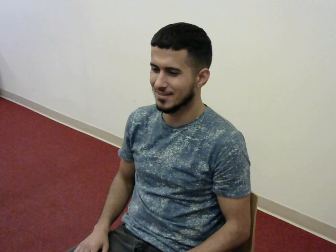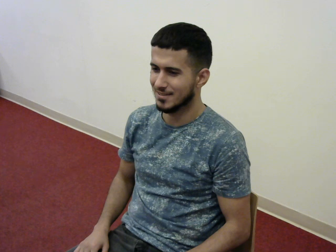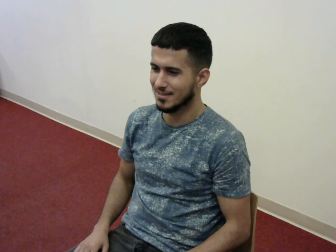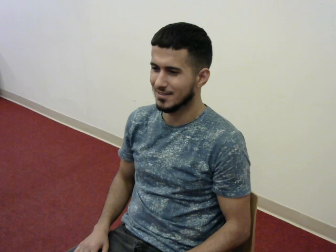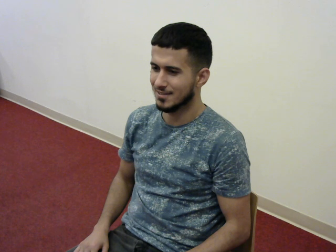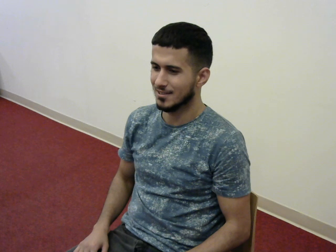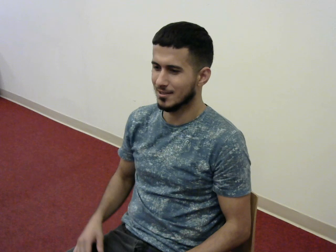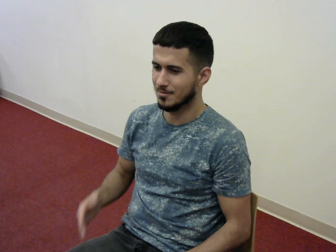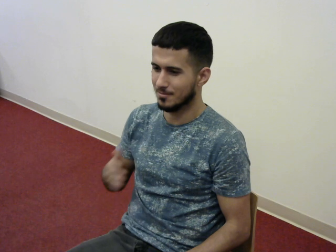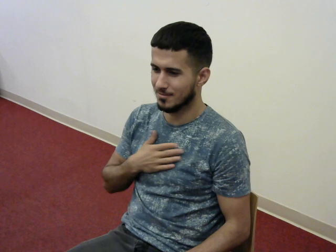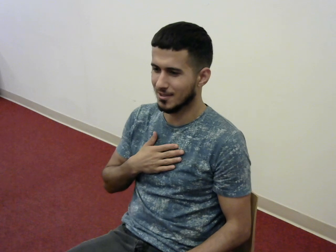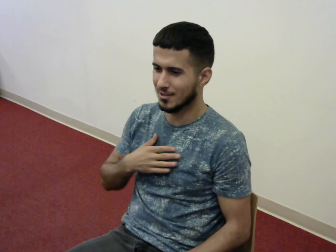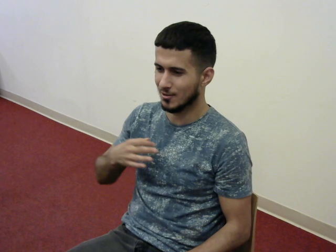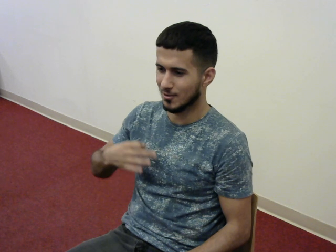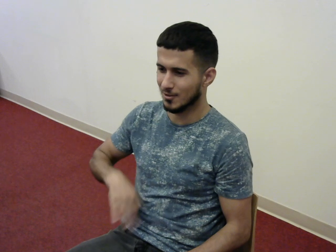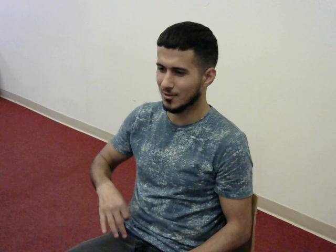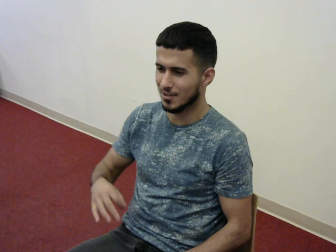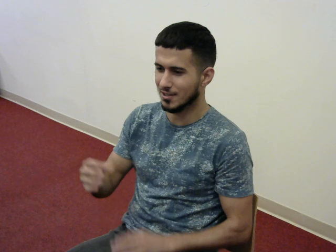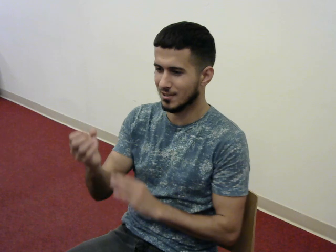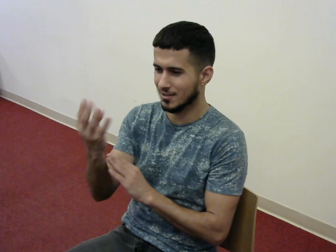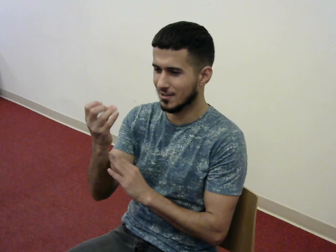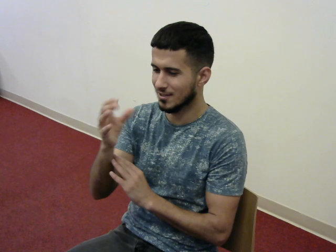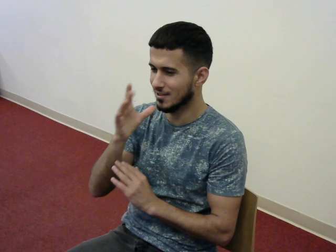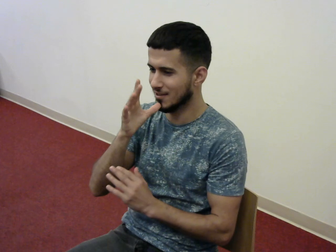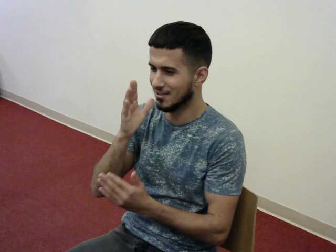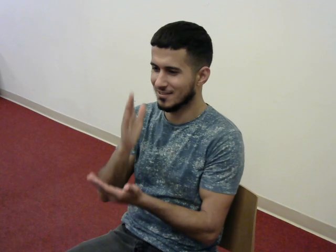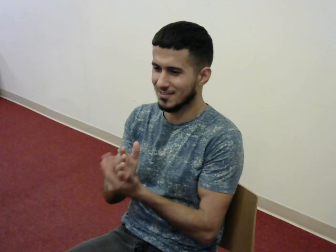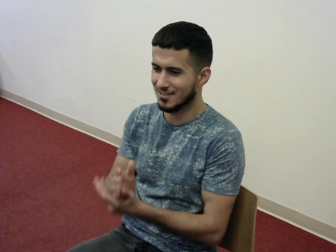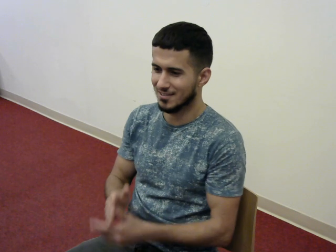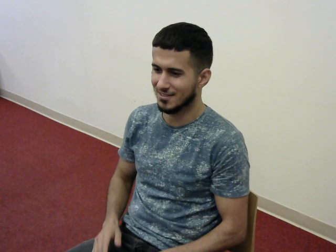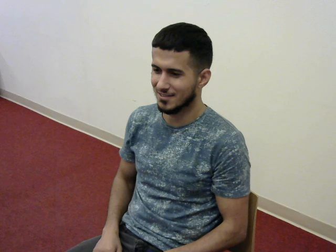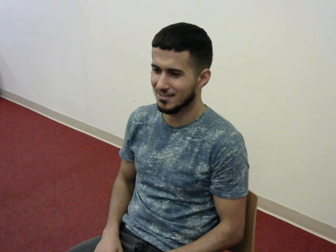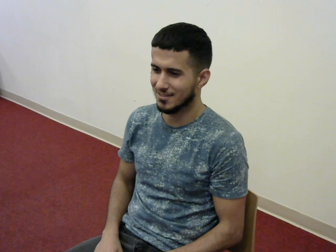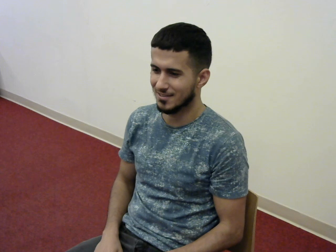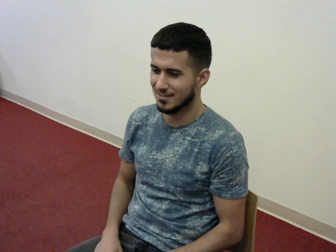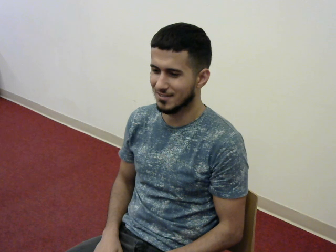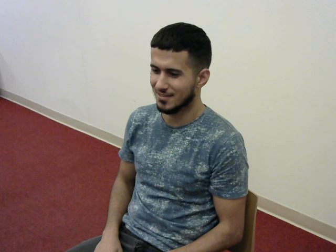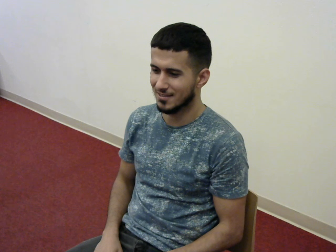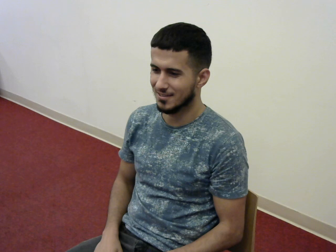Mənim oğlumun 14 yaşı var